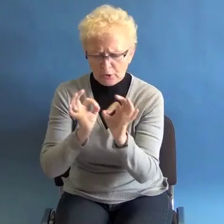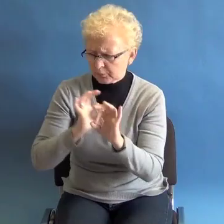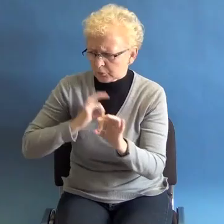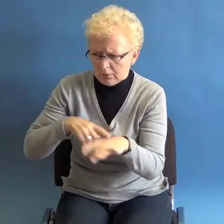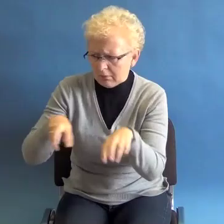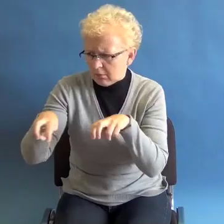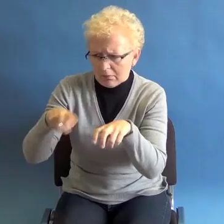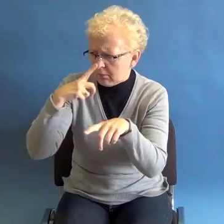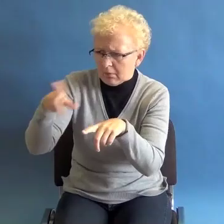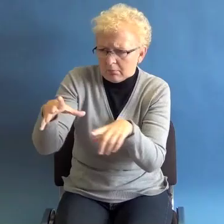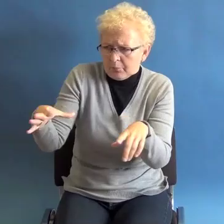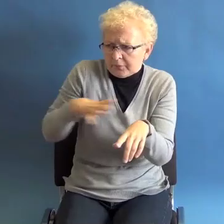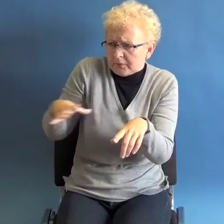Ludzie chodzą tłumnie. To jest niebezpieczne.